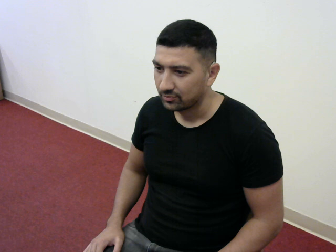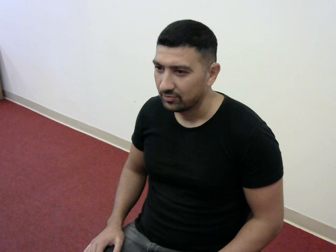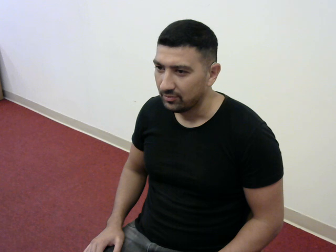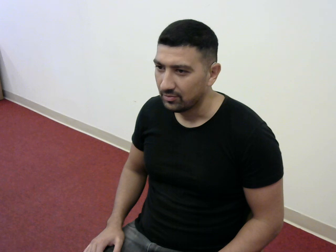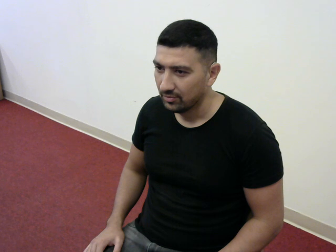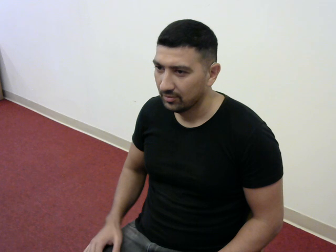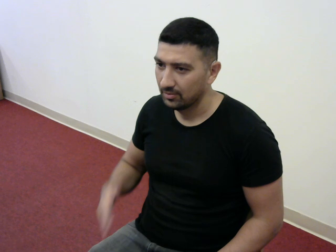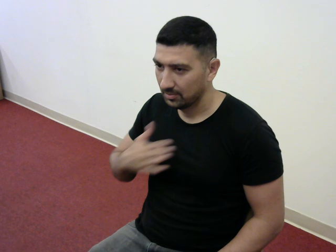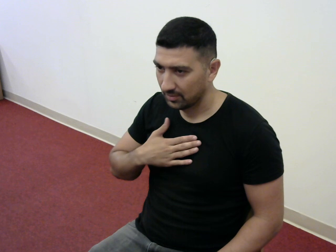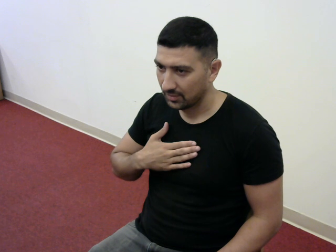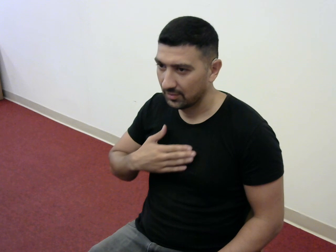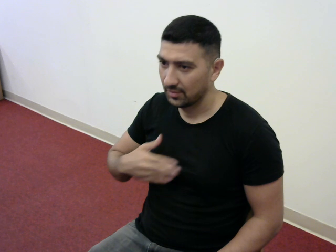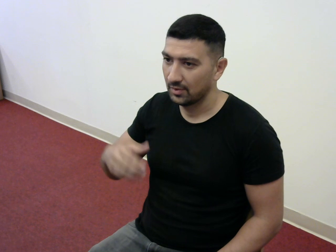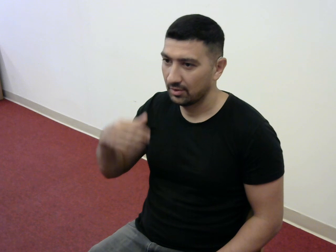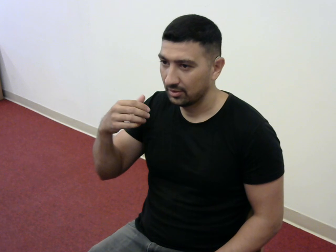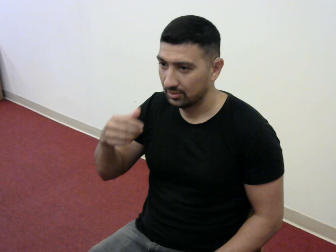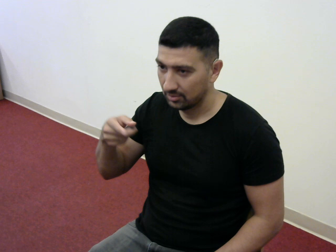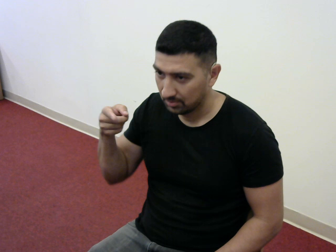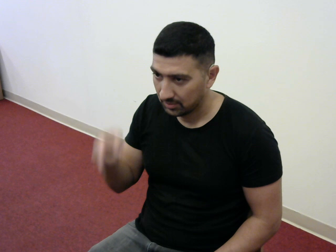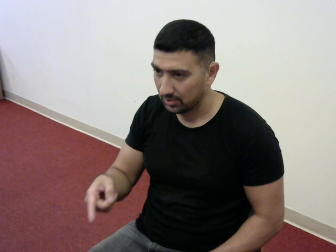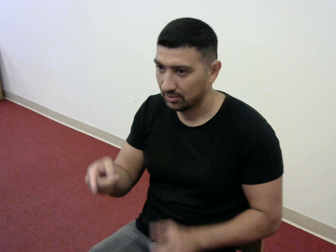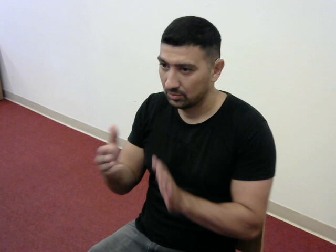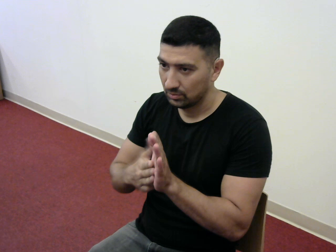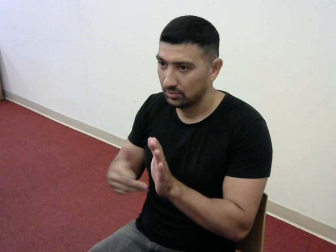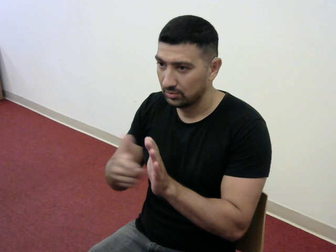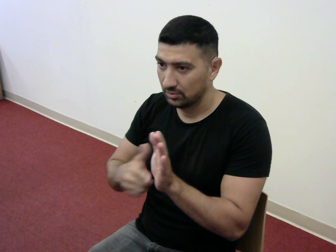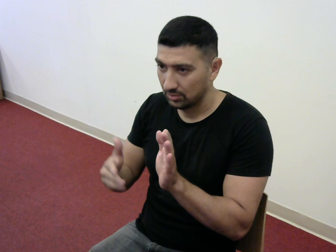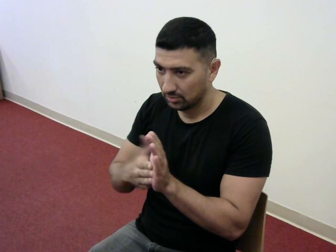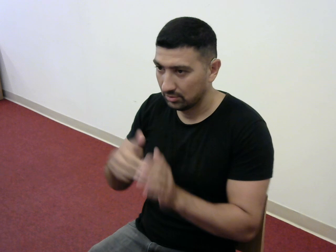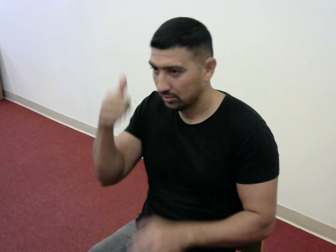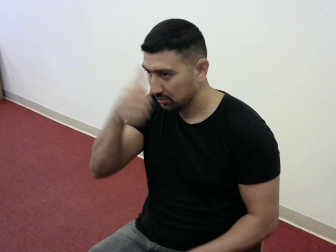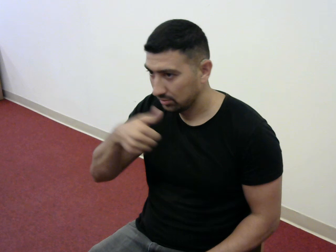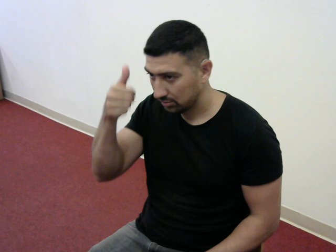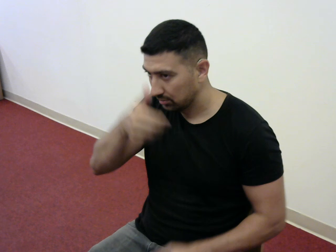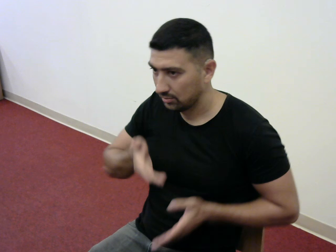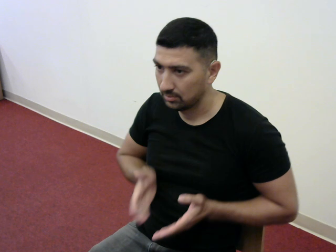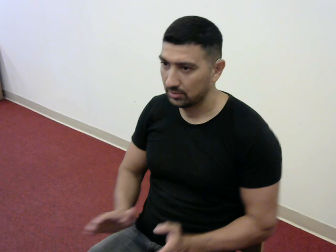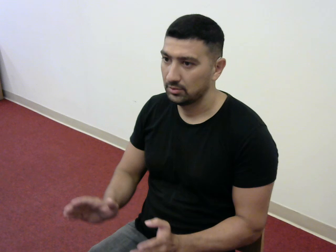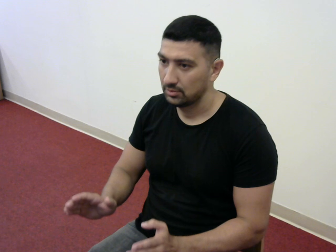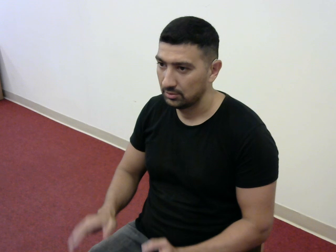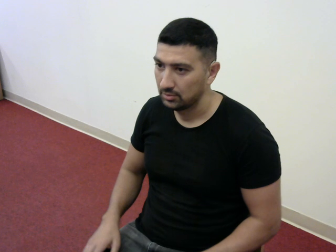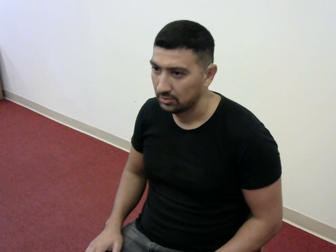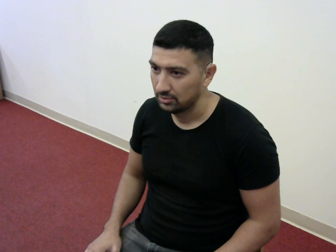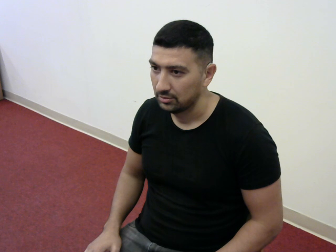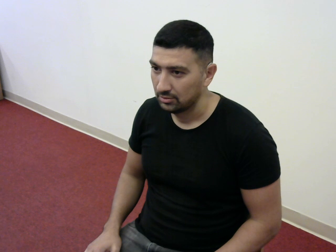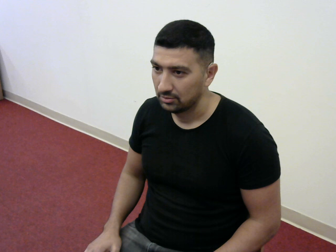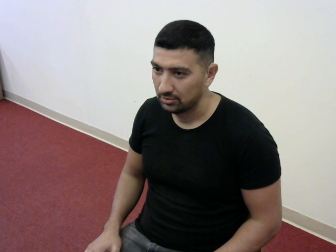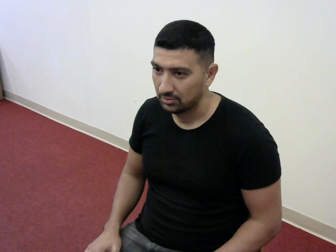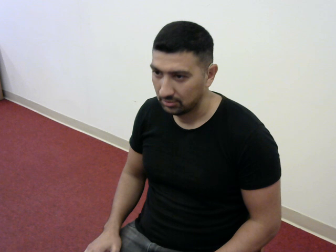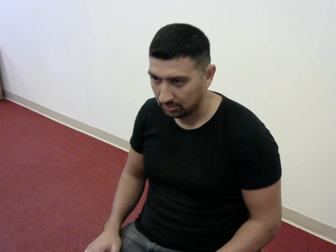Mən 1979-cu ildə anadan olmuşam